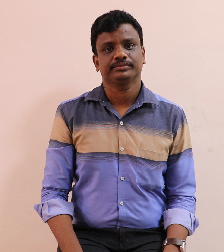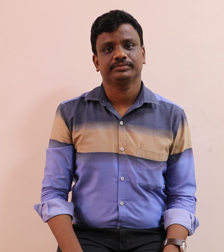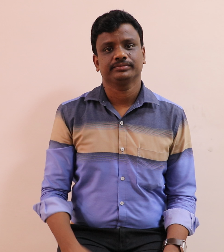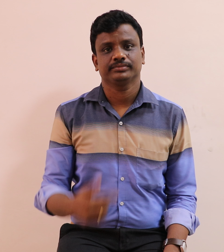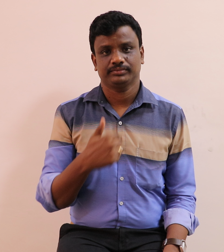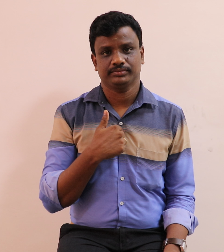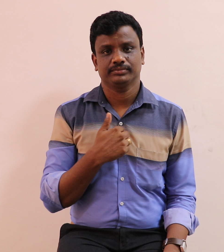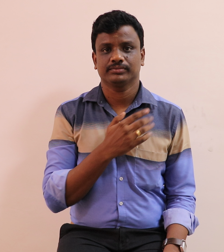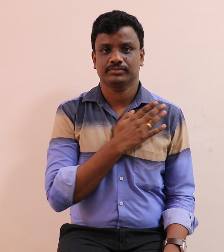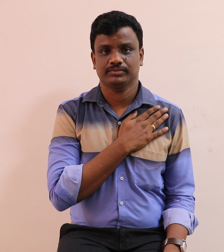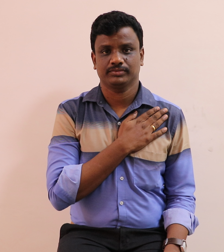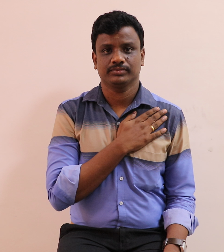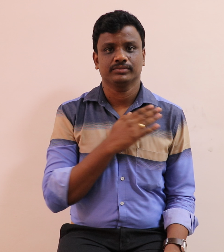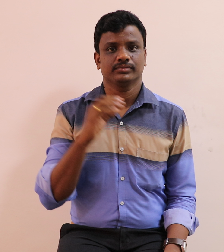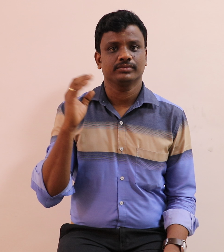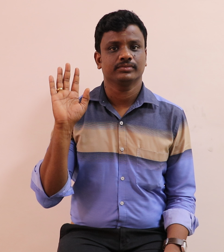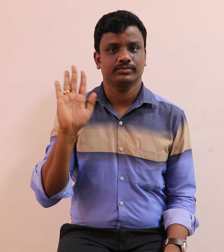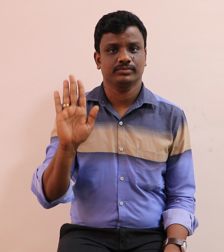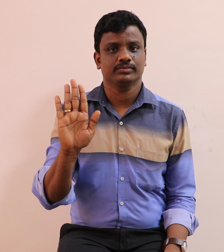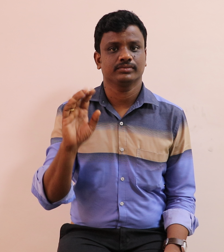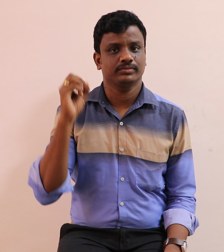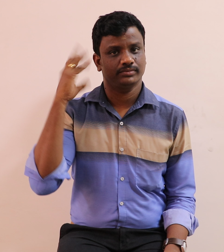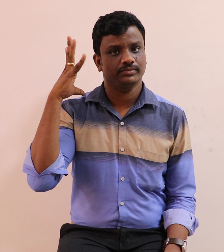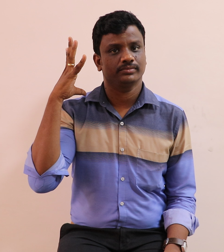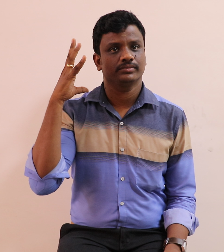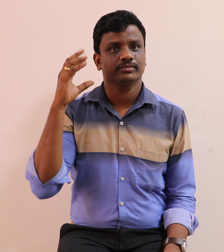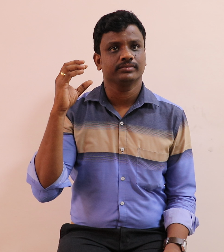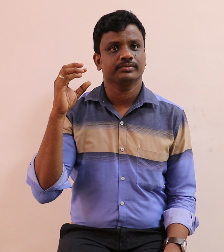i am so sorry to hear that